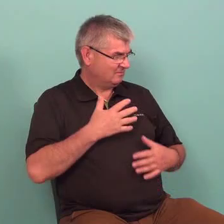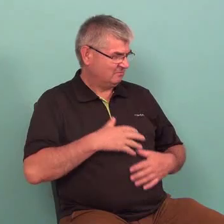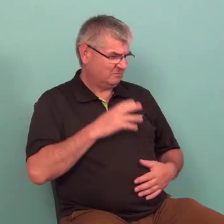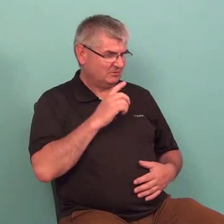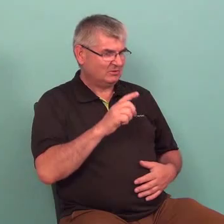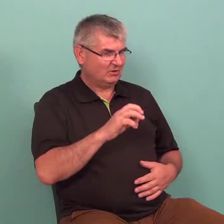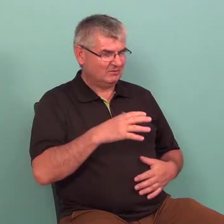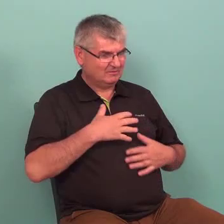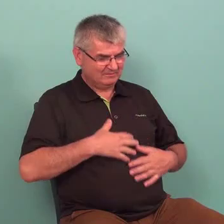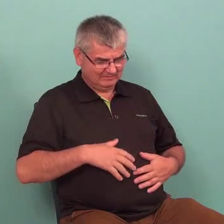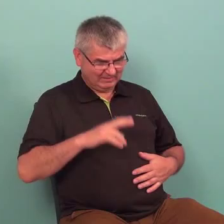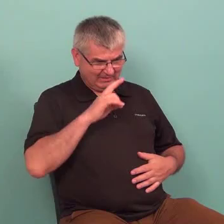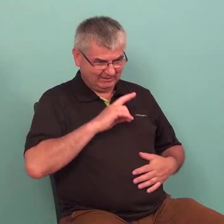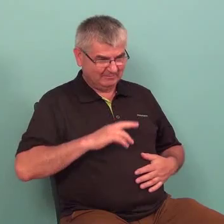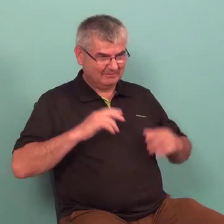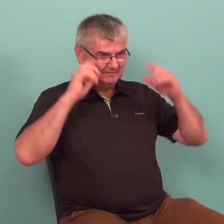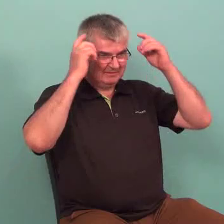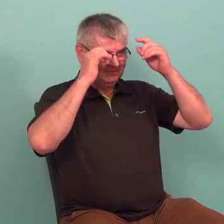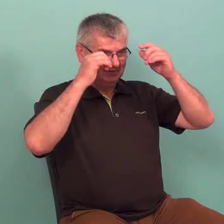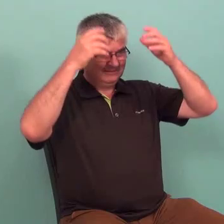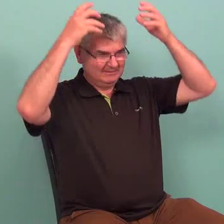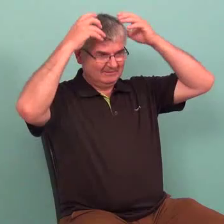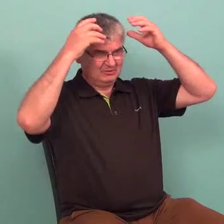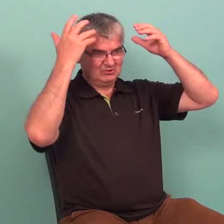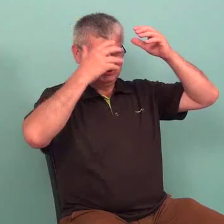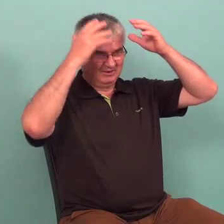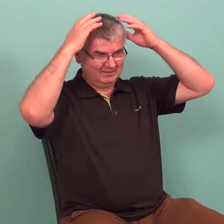Podobnie jak Zorro, strój niebieski, czarna opaska na głowie.